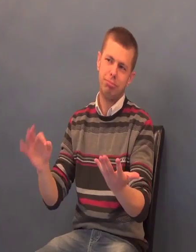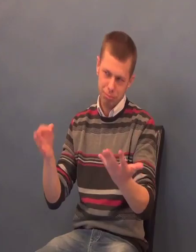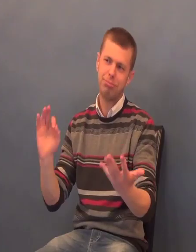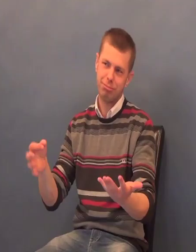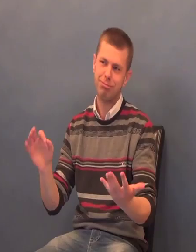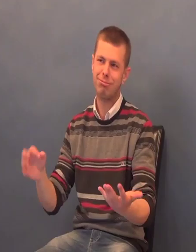Dobrze, dobrze.